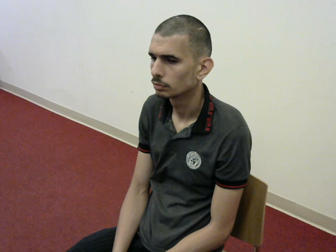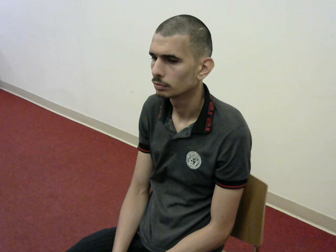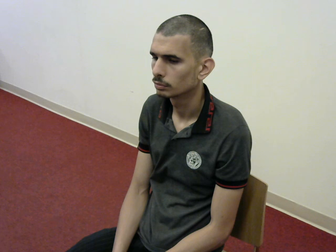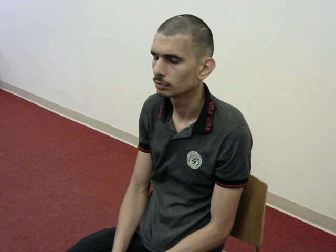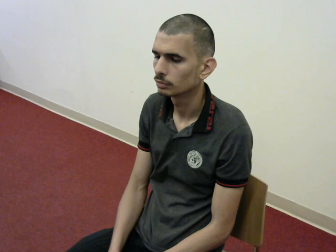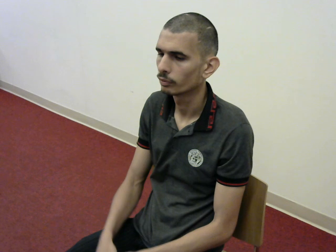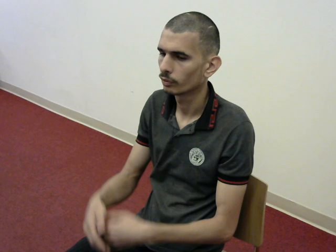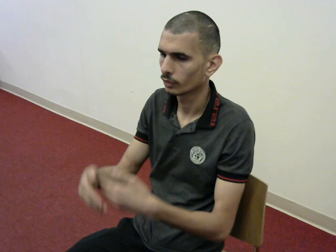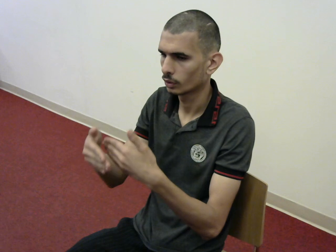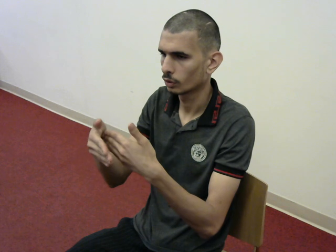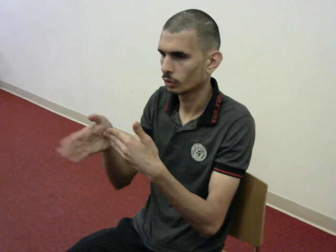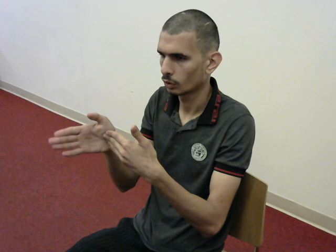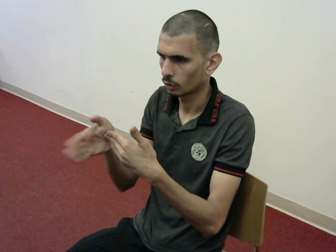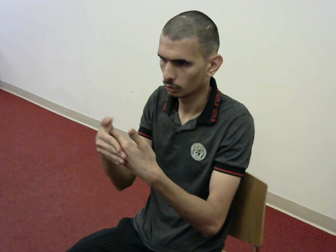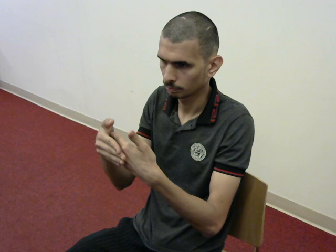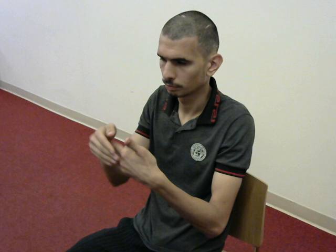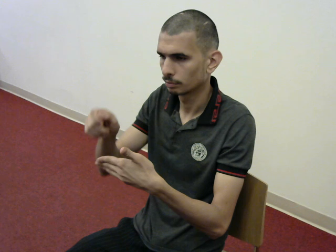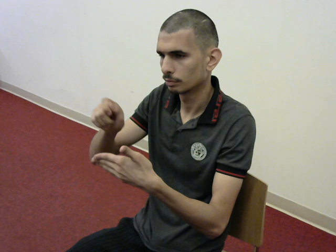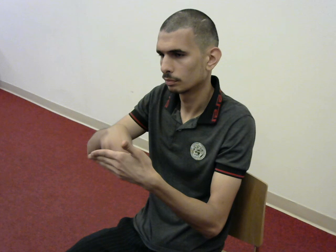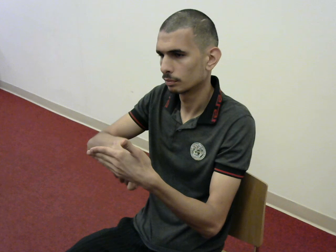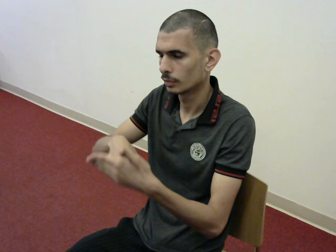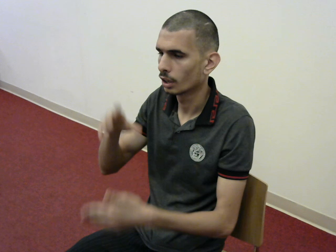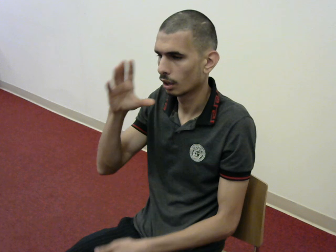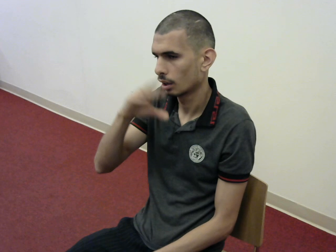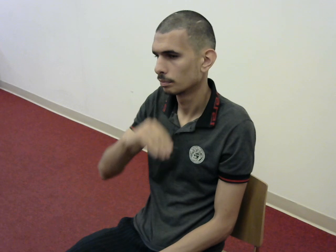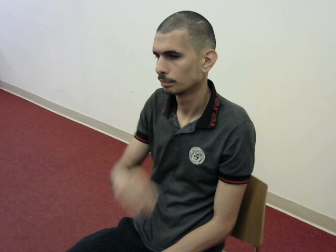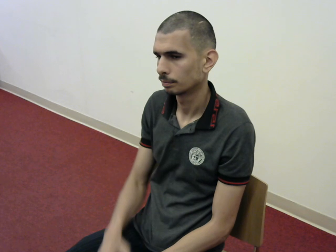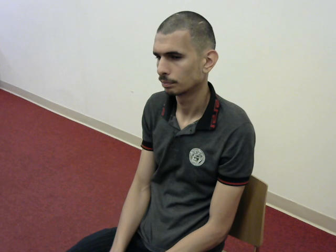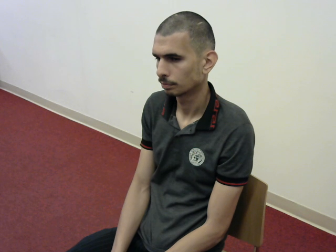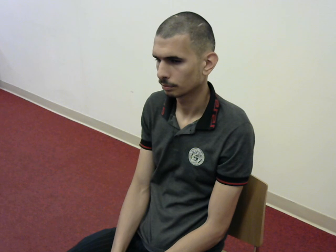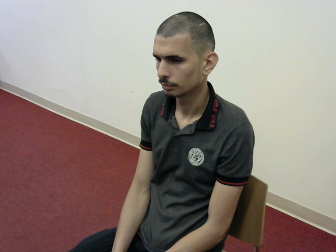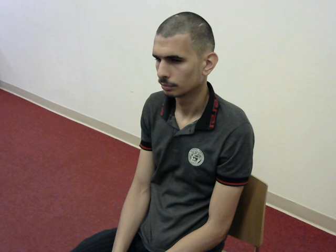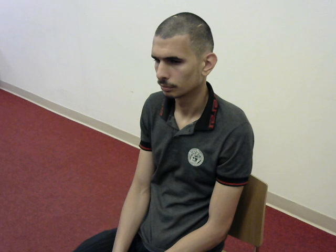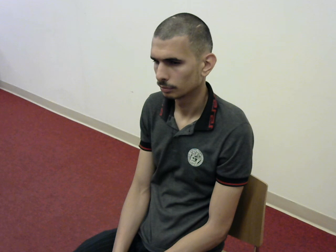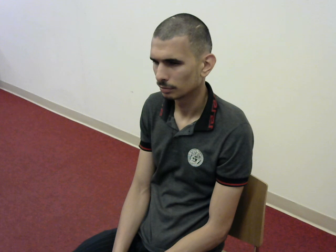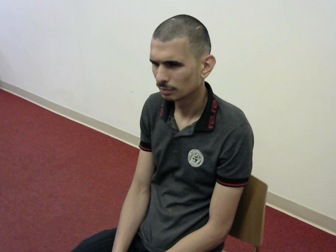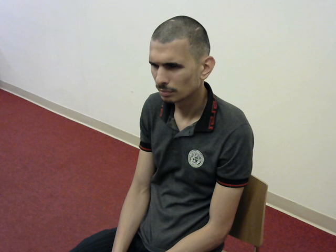Qapını bağlaya bilərsinizmi?